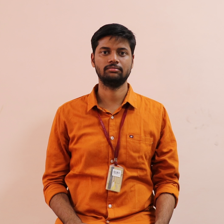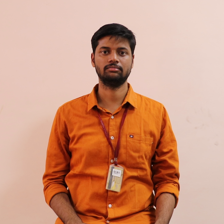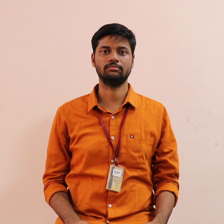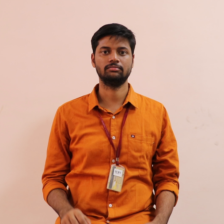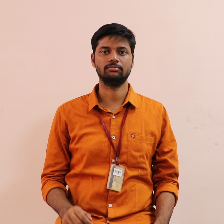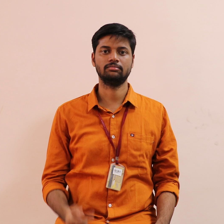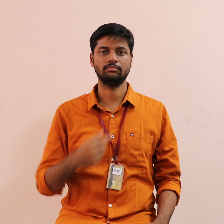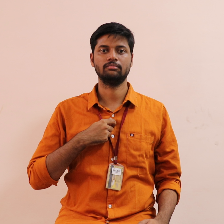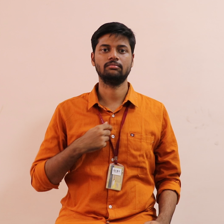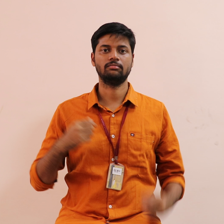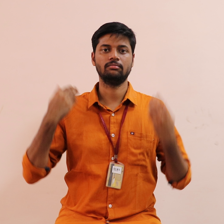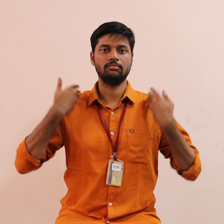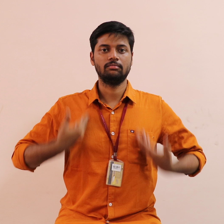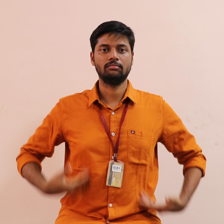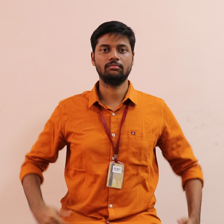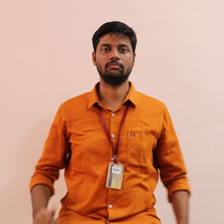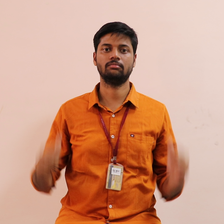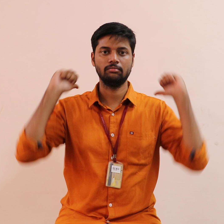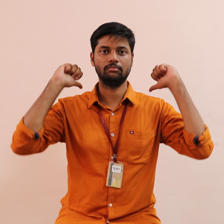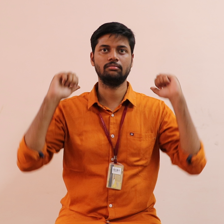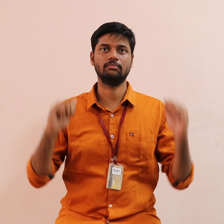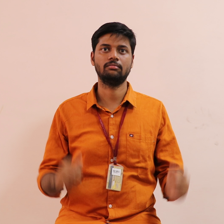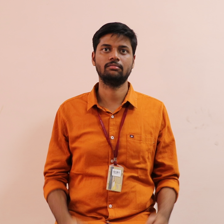i am tired